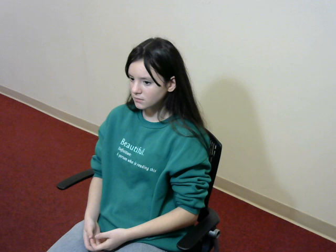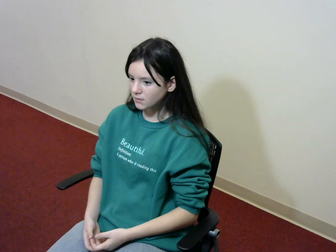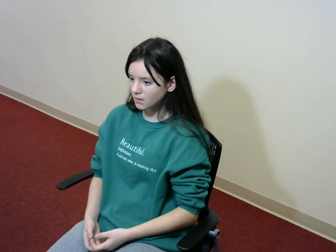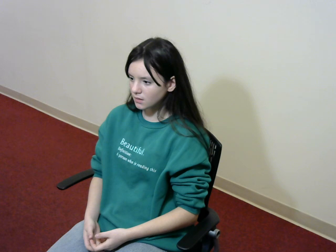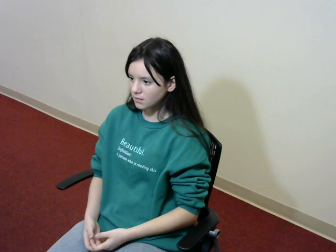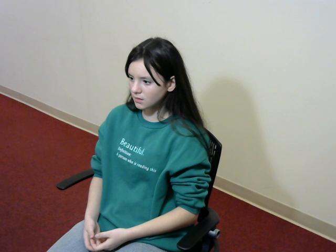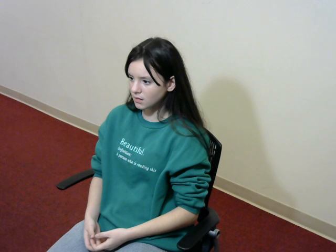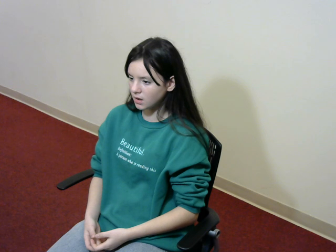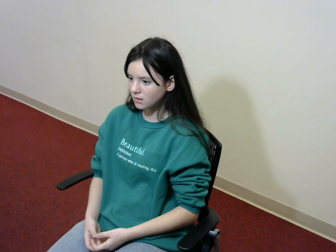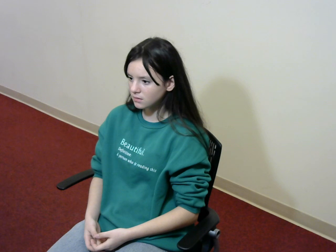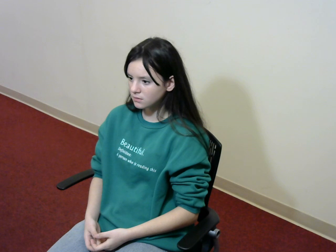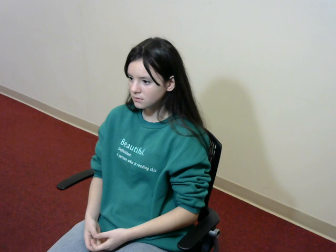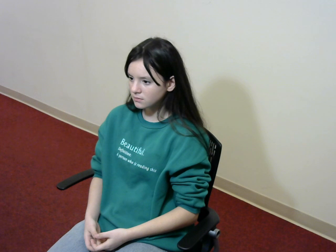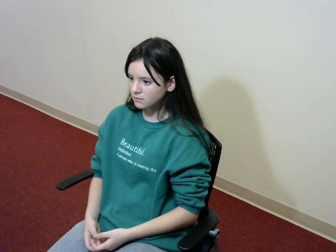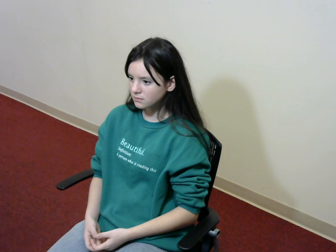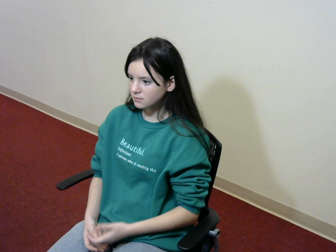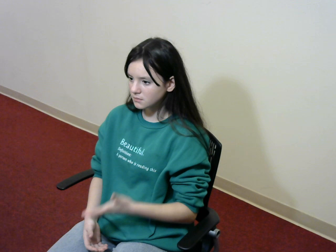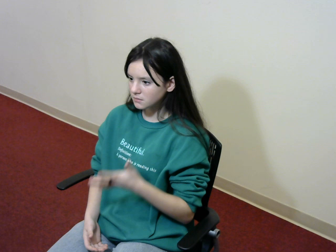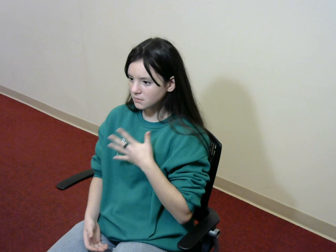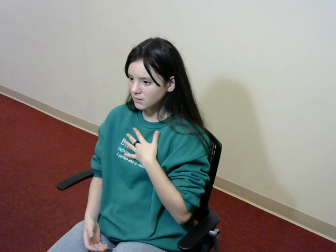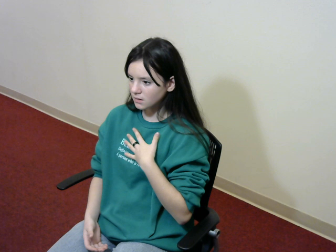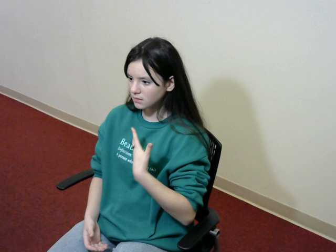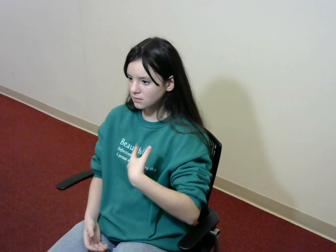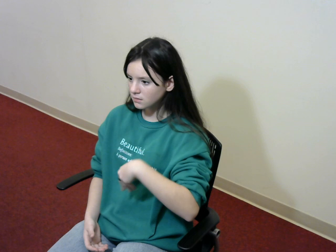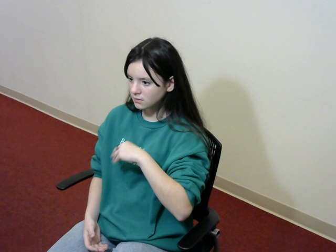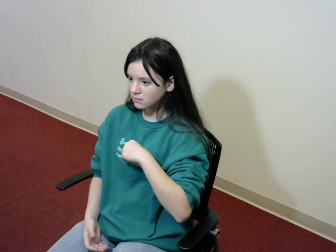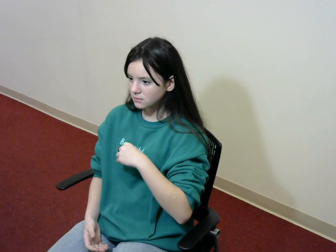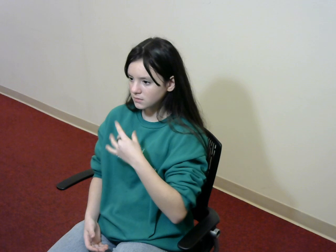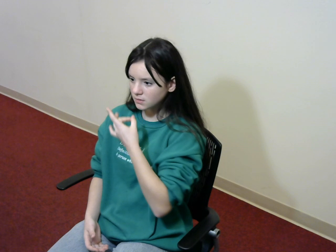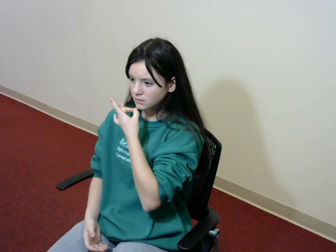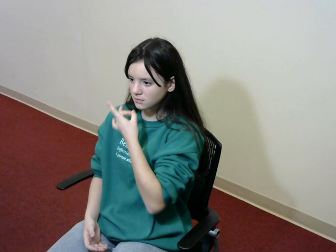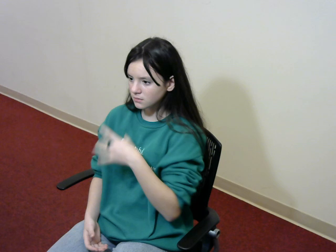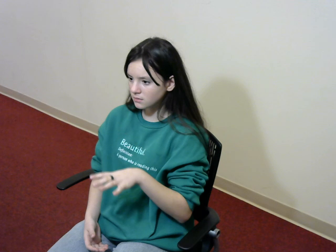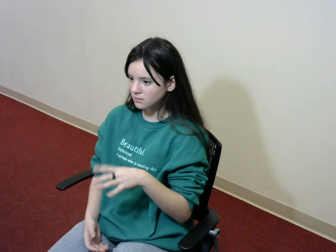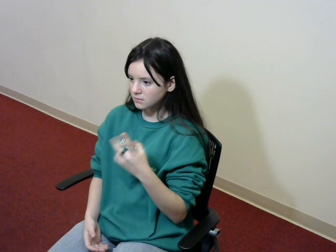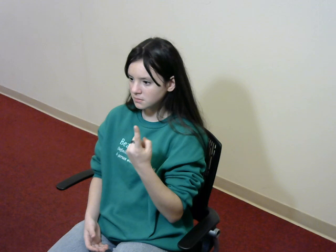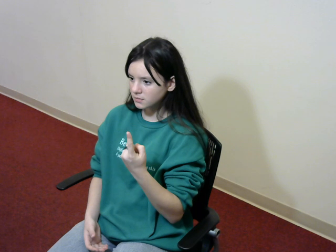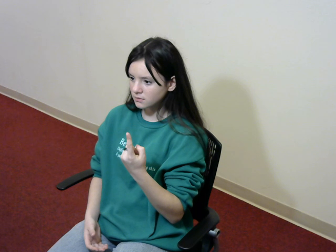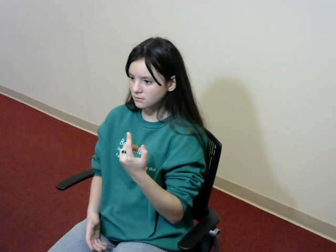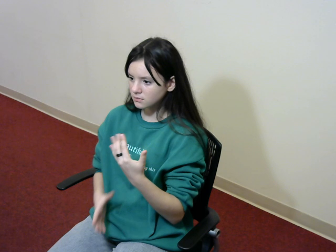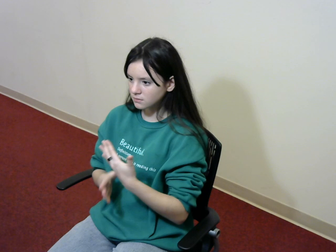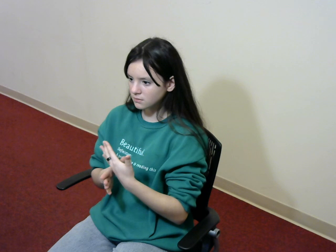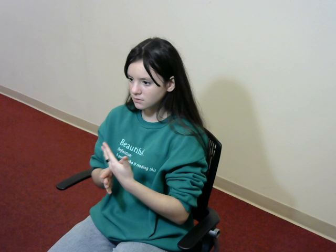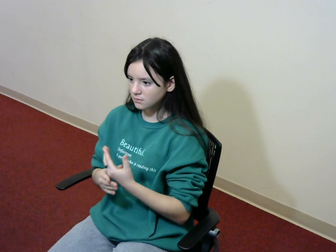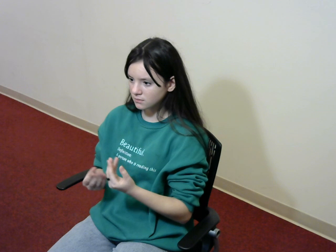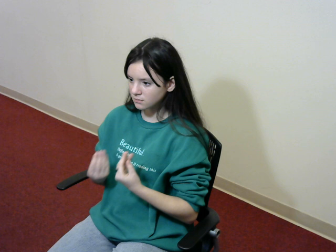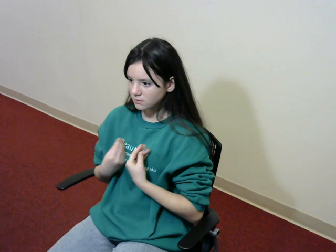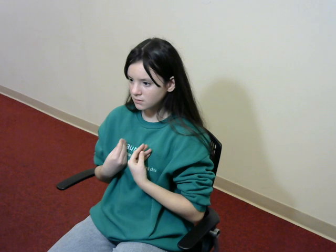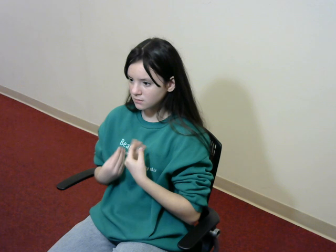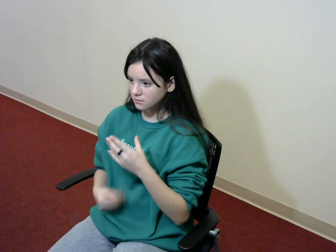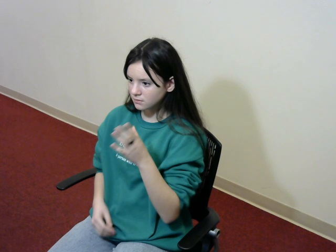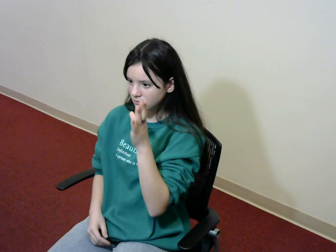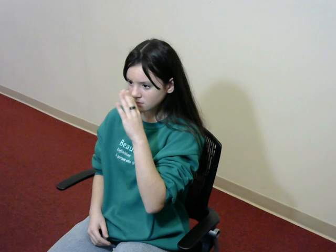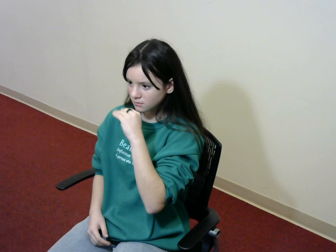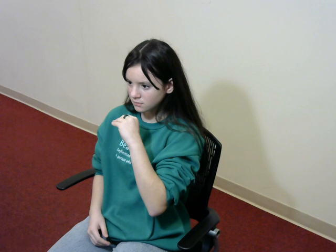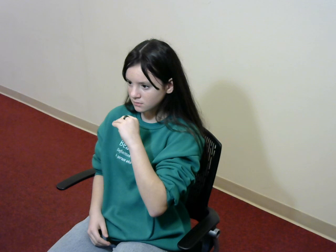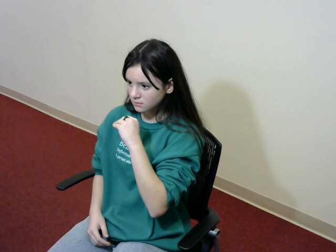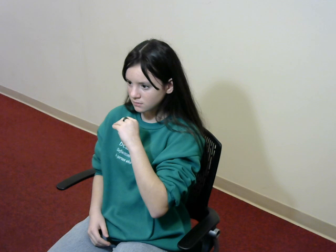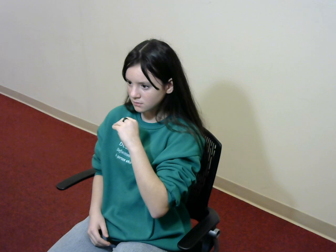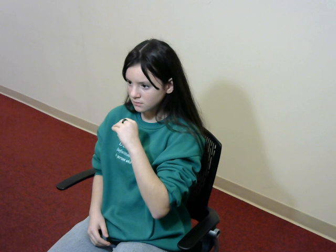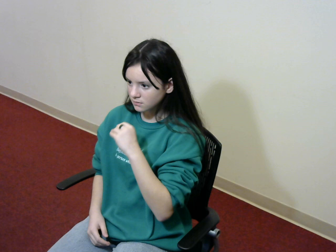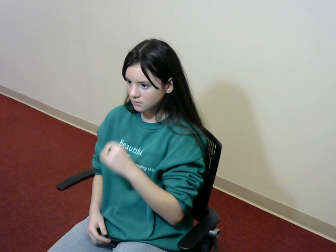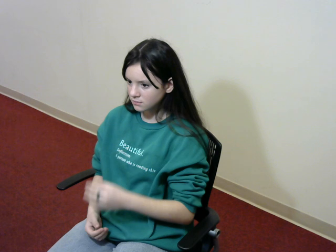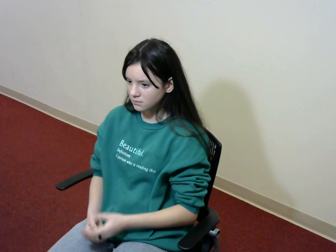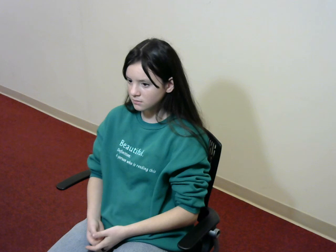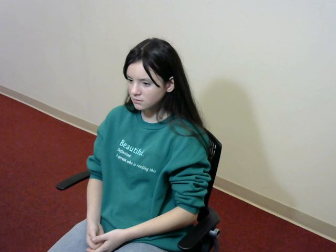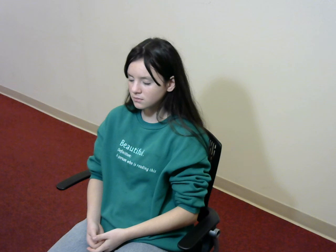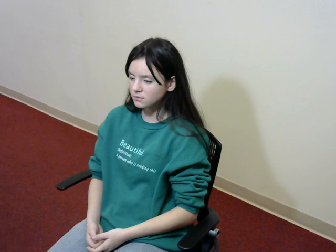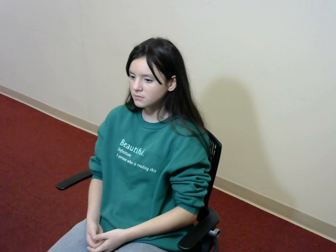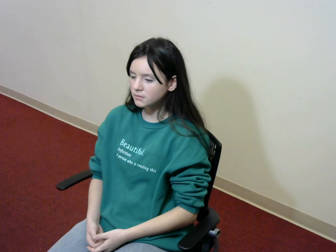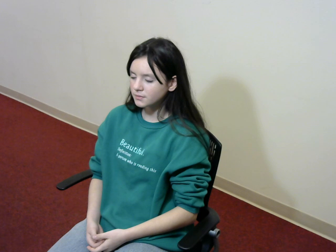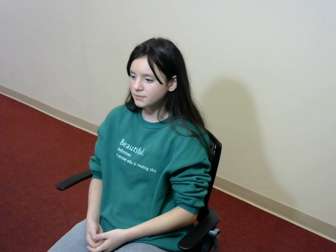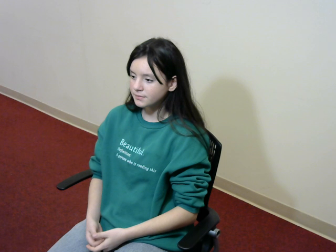Bizə hər hansı bir yardım düşürmü?